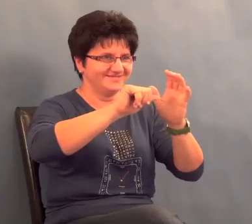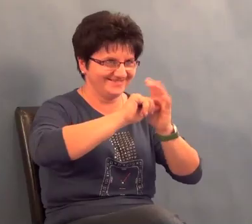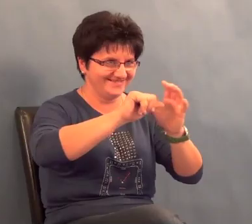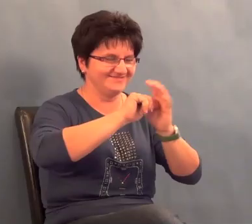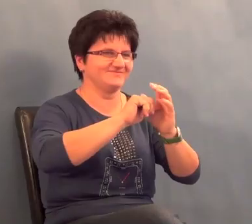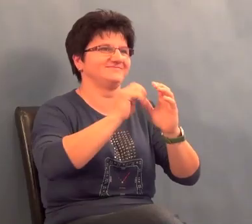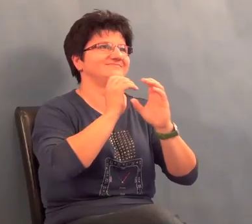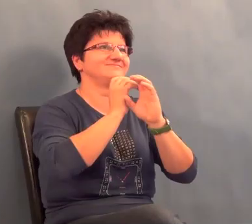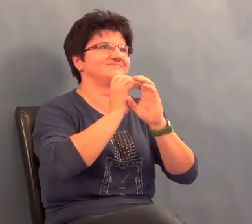Autobus jedzie.